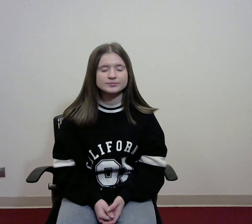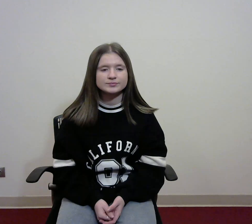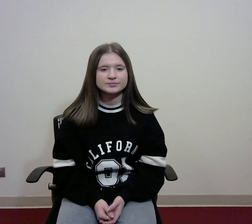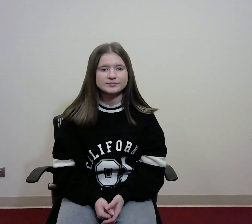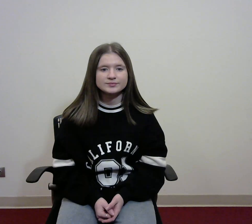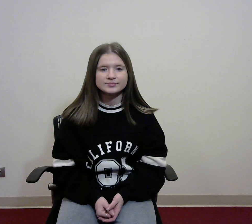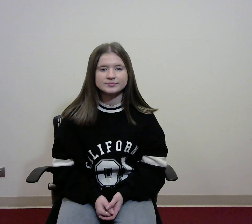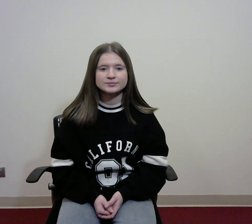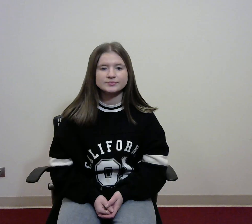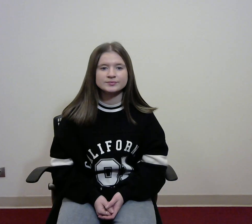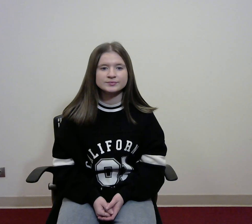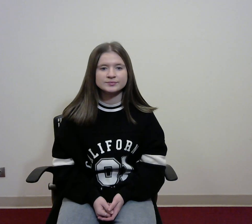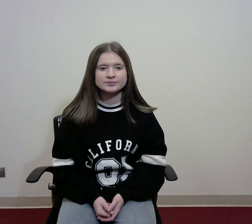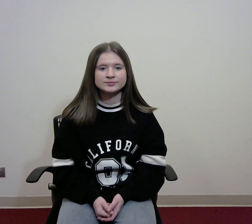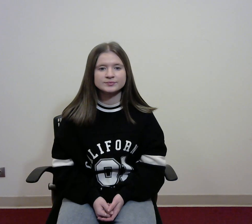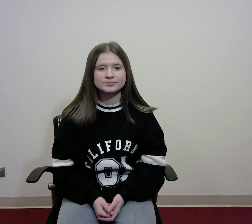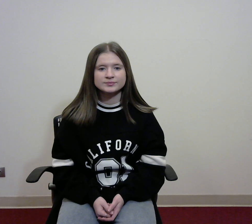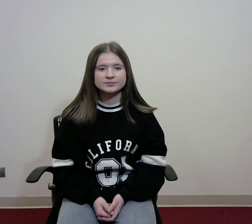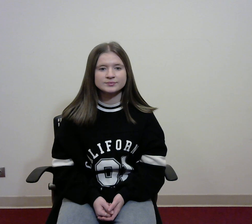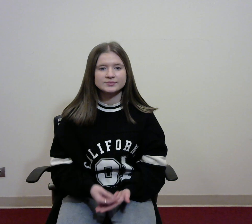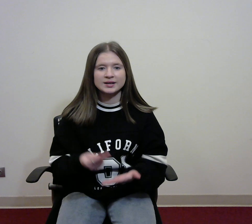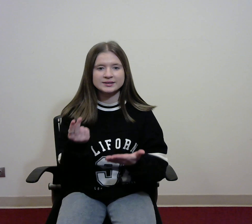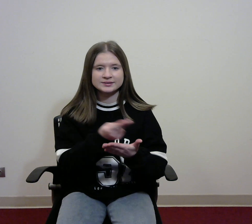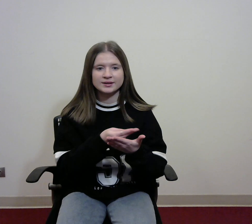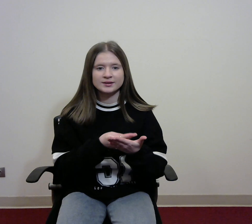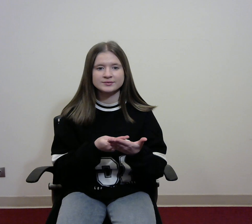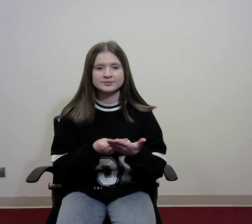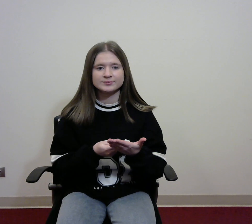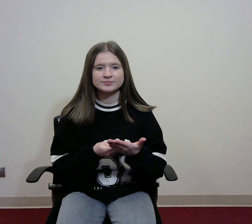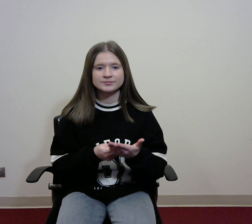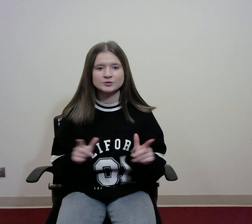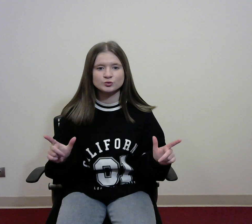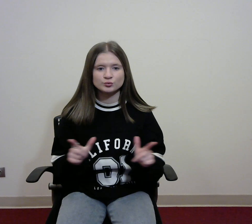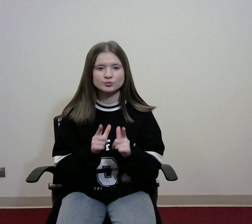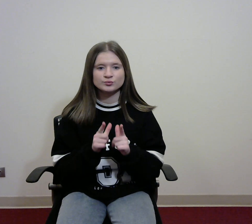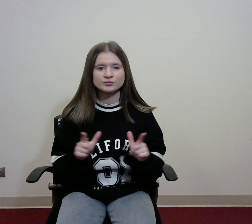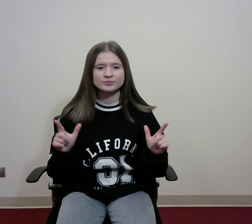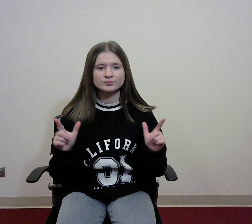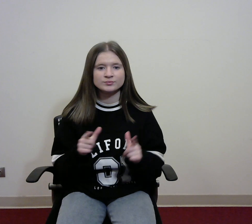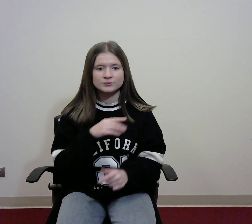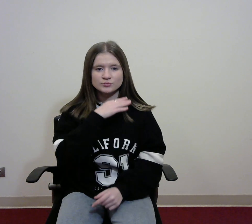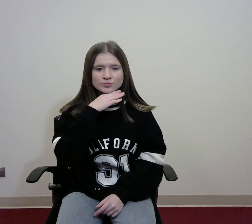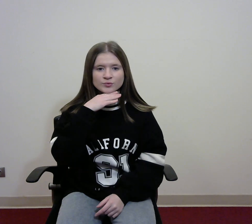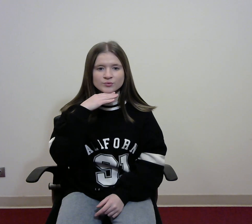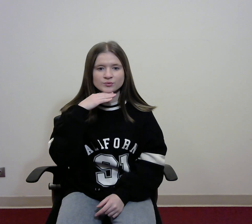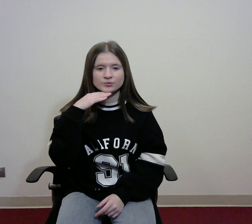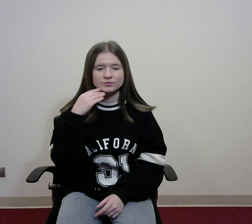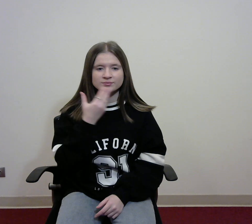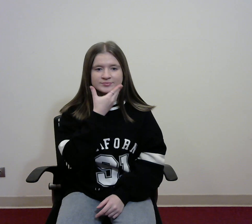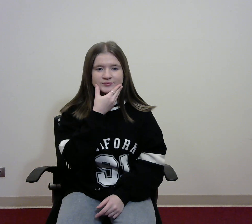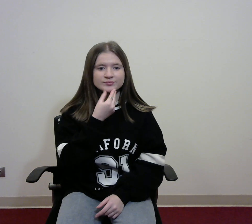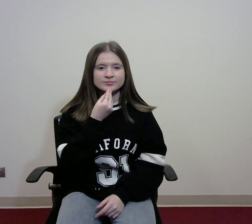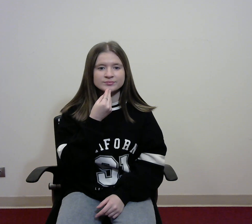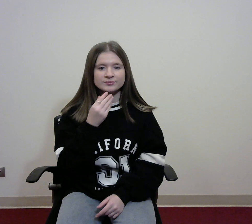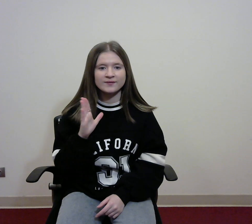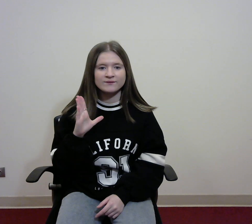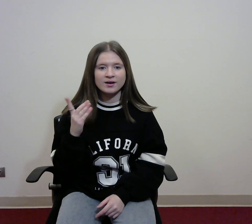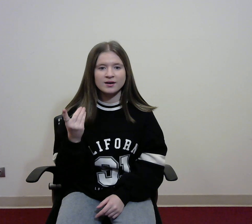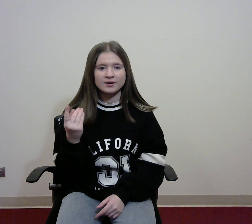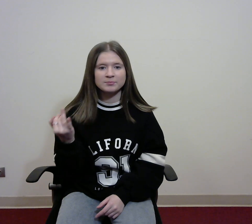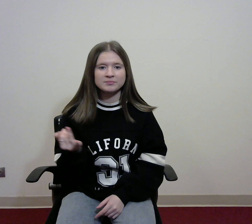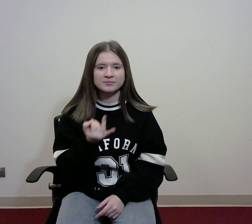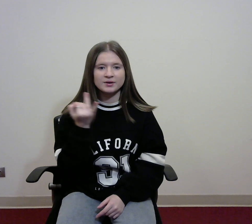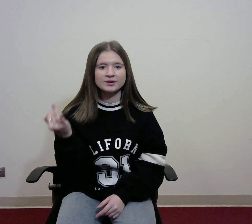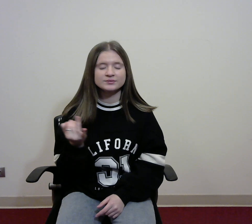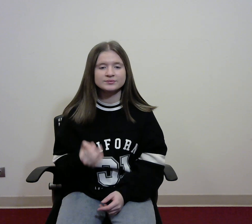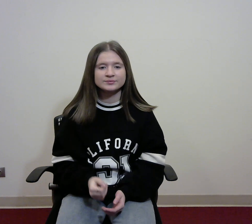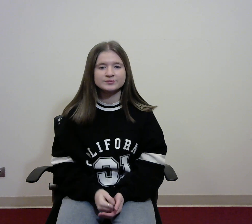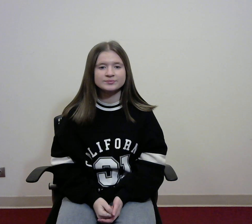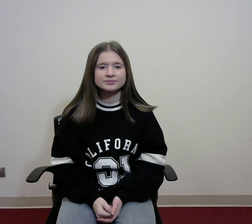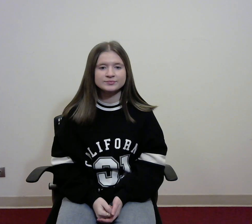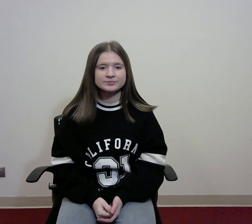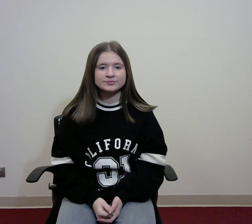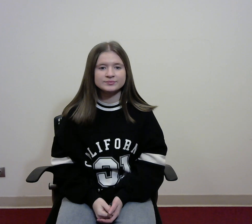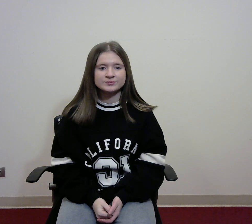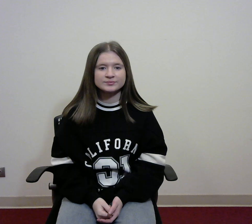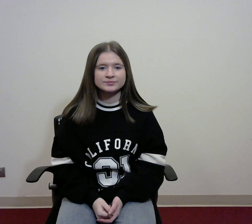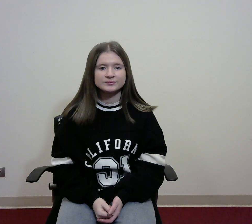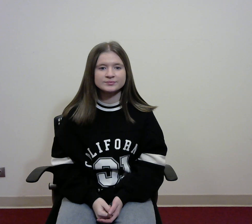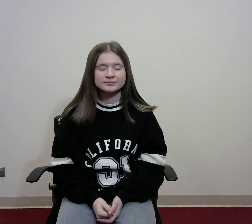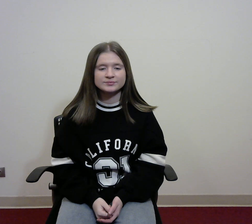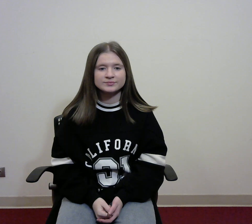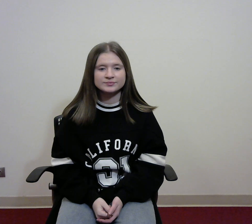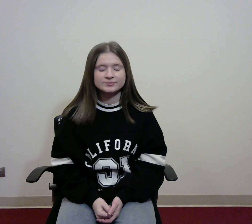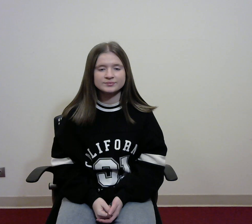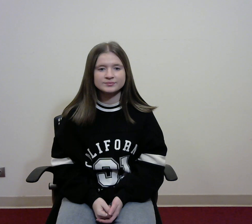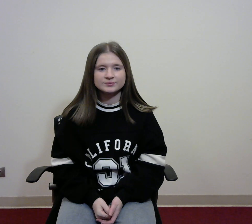Rəsm muzeyi çox gözəl və maraqlıdır